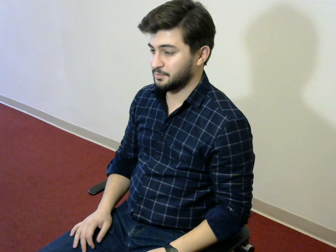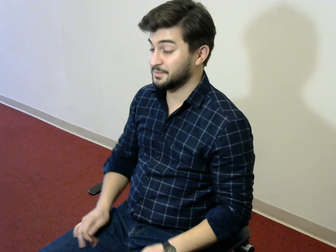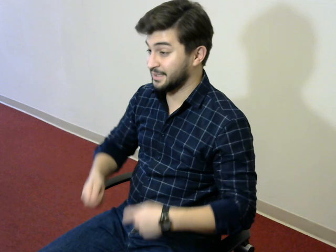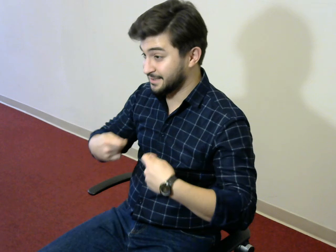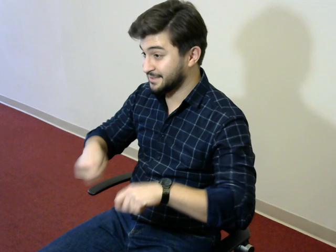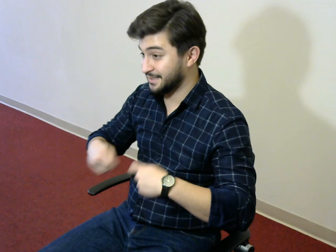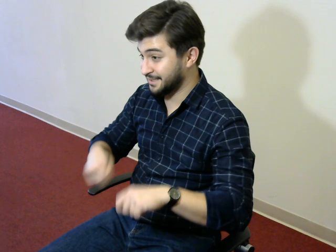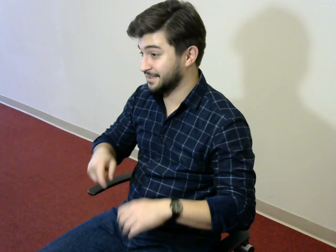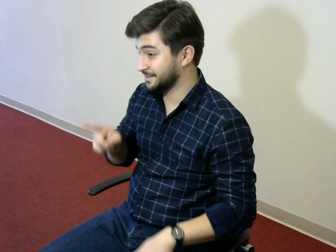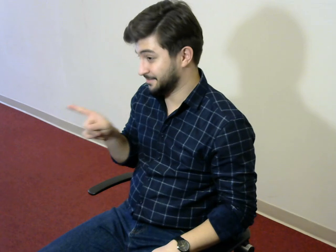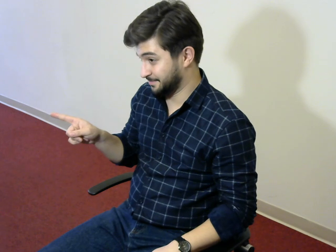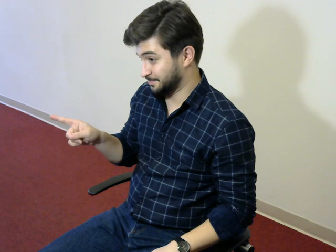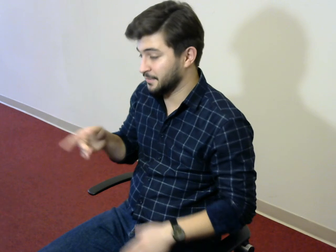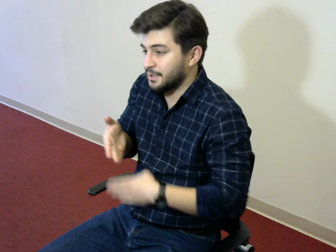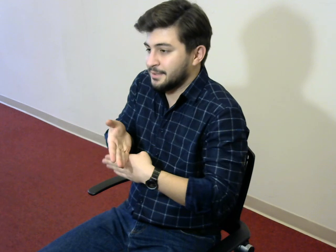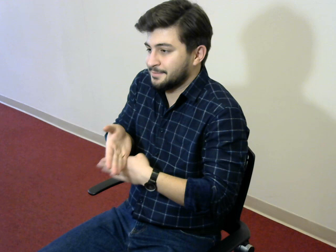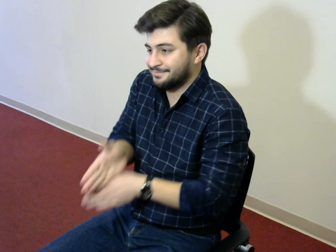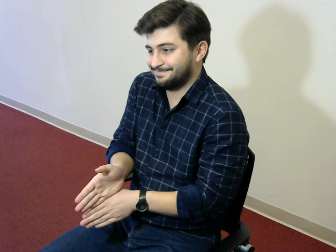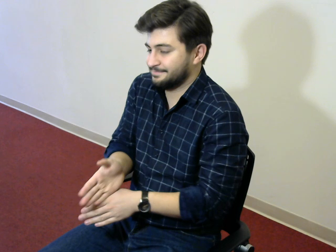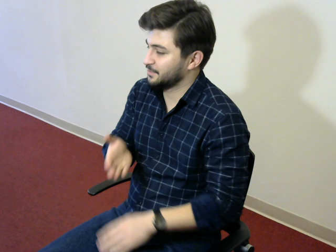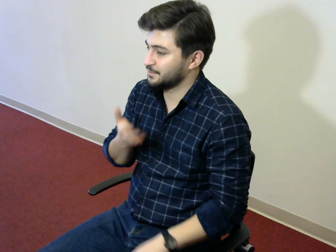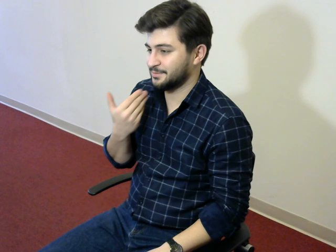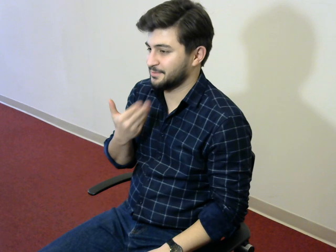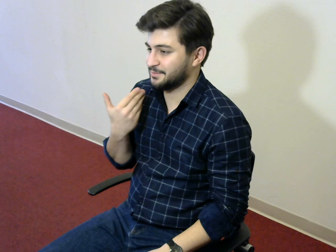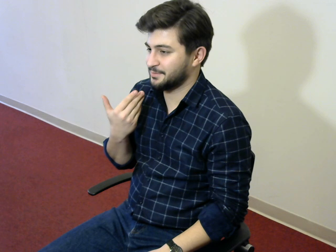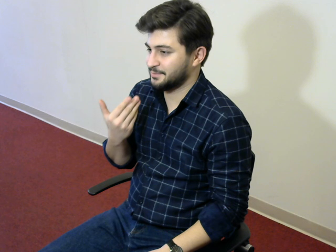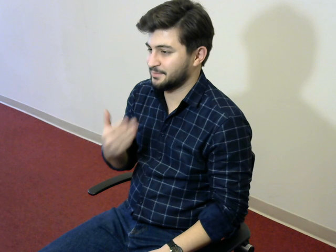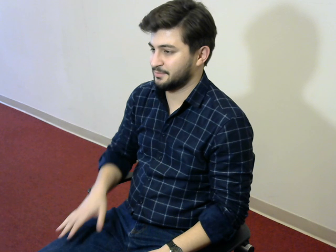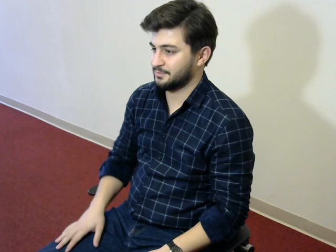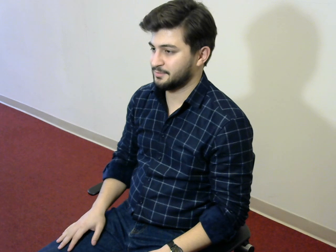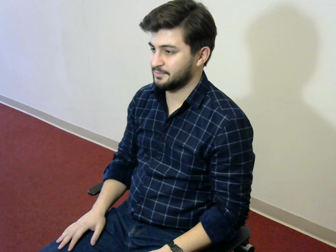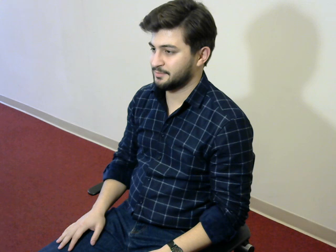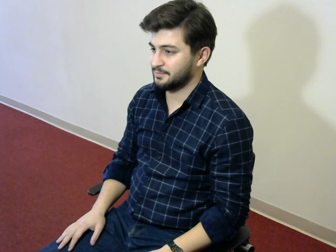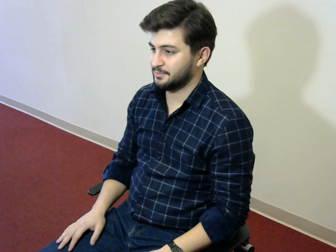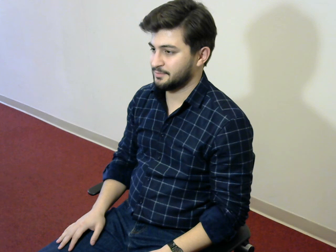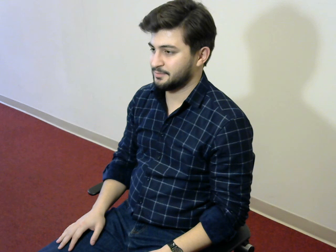Satıcının xırdası yox idi